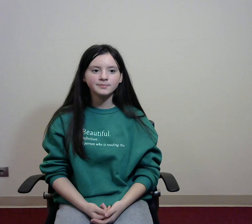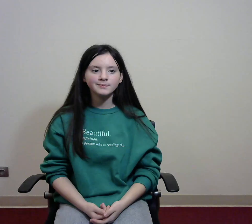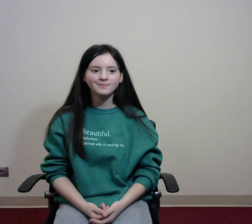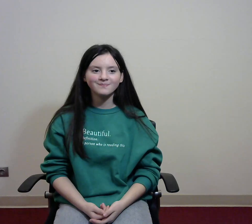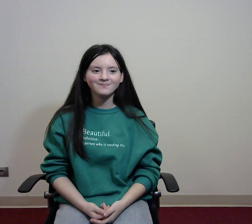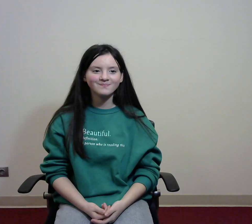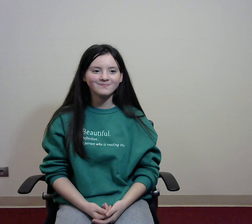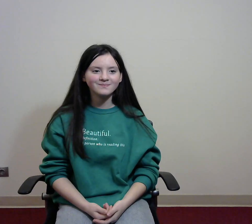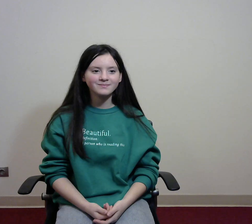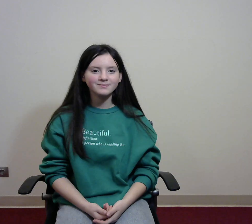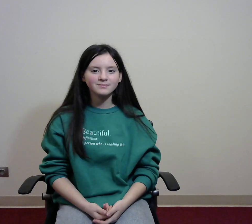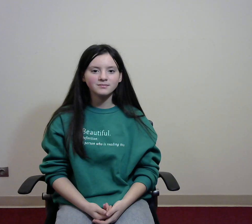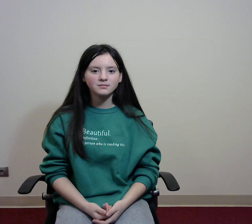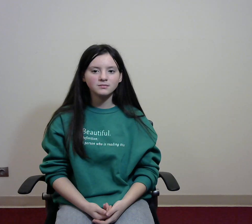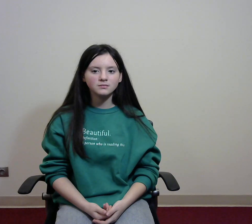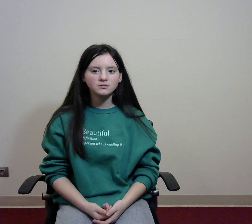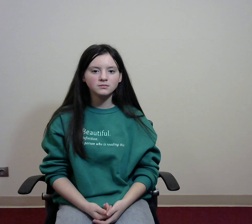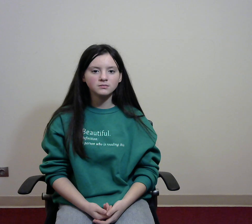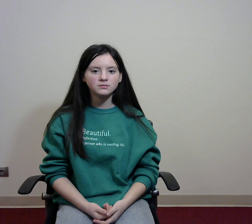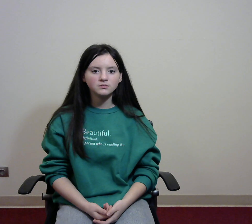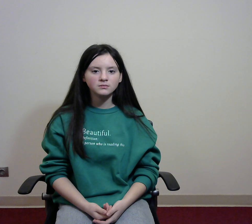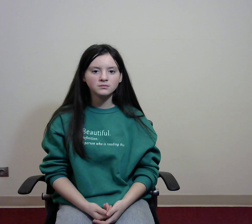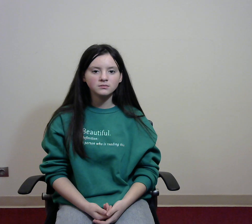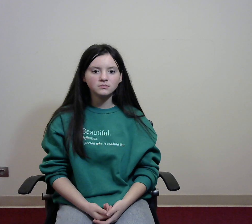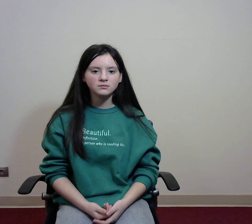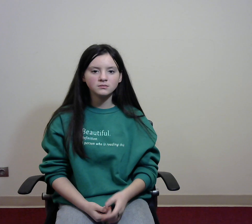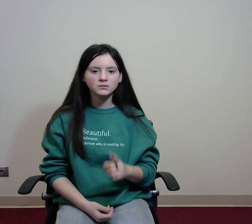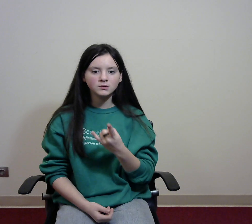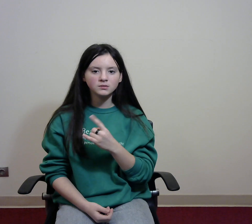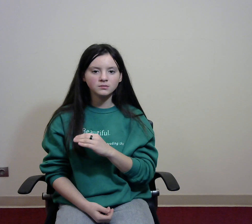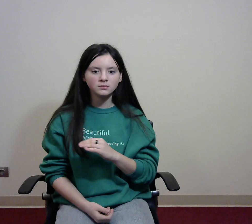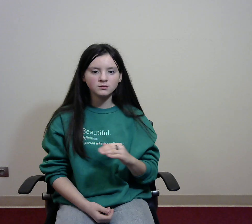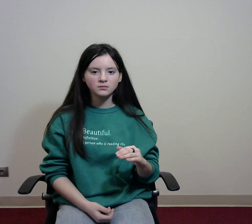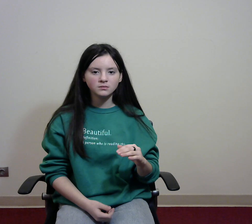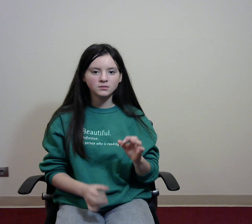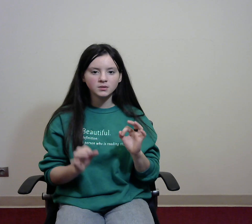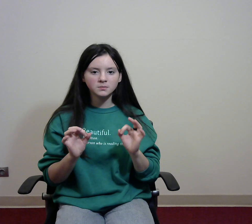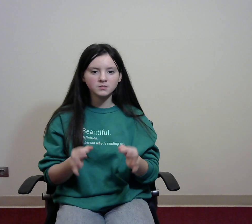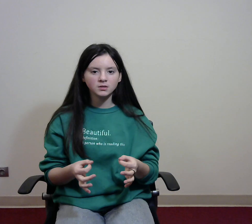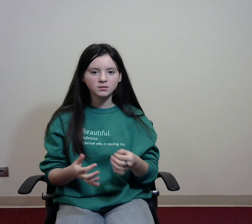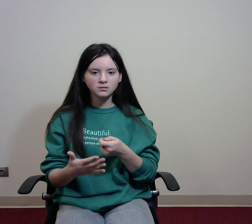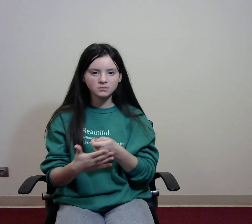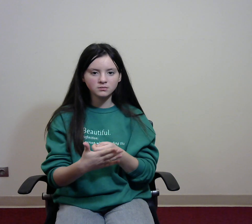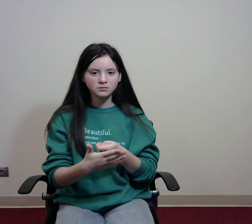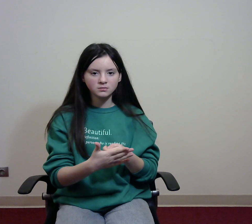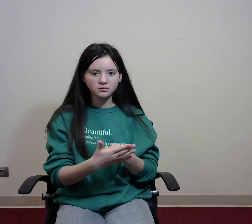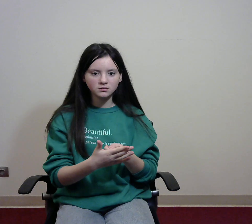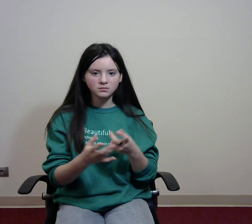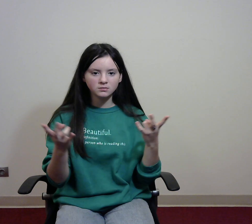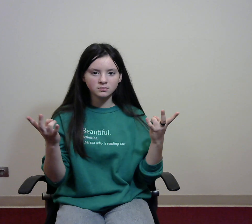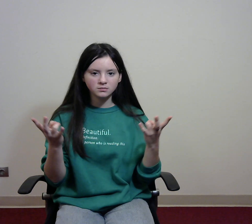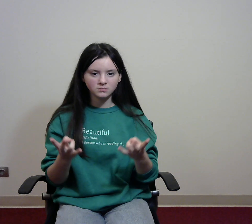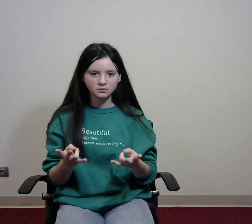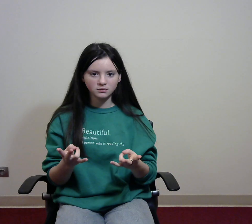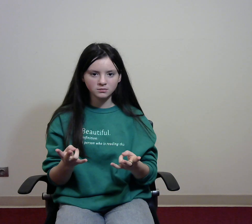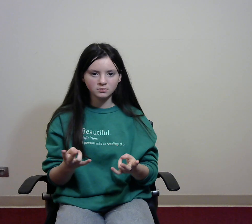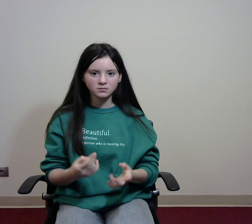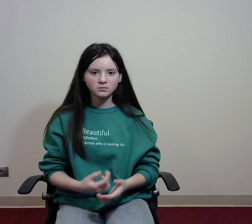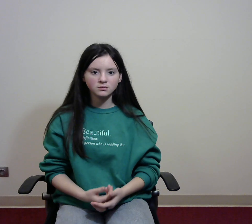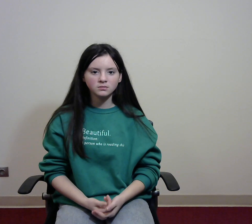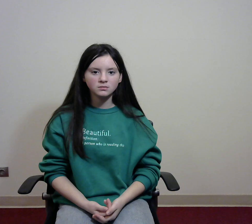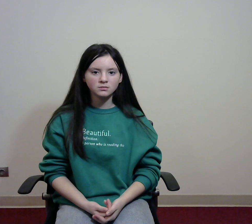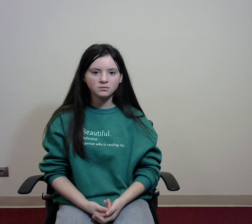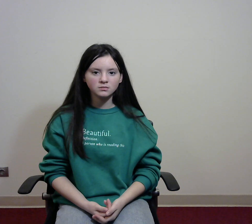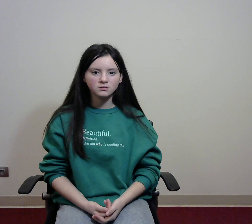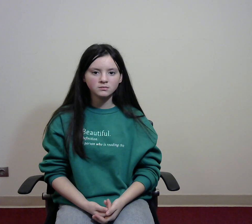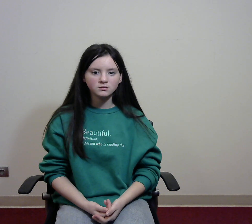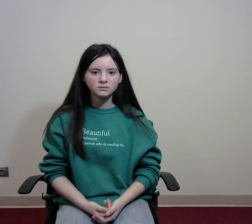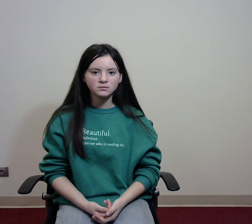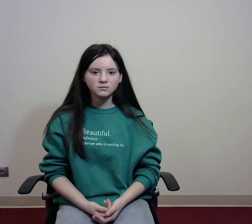Uşaqları düzgün qidalandırmaq lazımdır